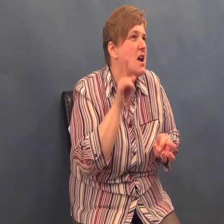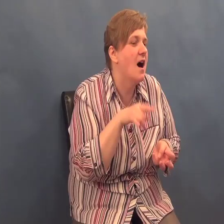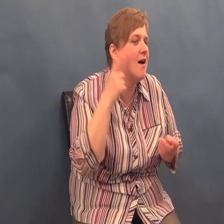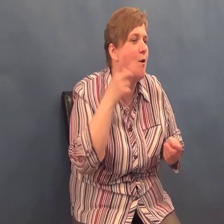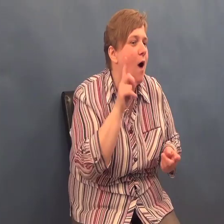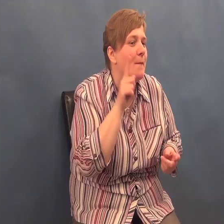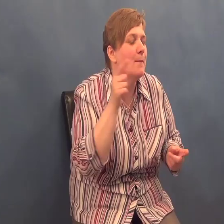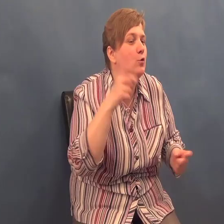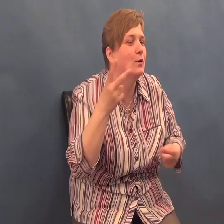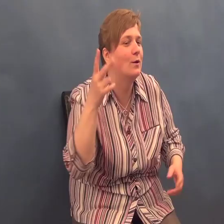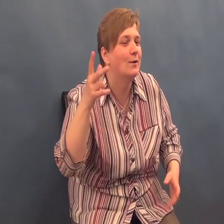Nasłuchiwał rechotania i poszedł jej szukać.